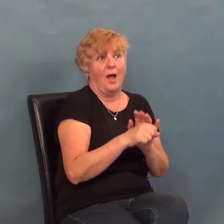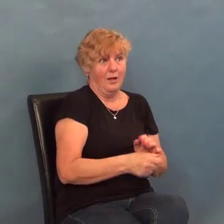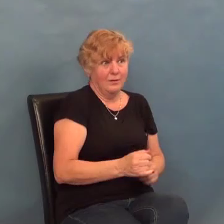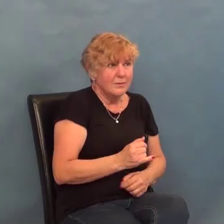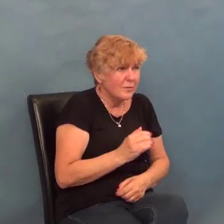Słucham?